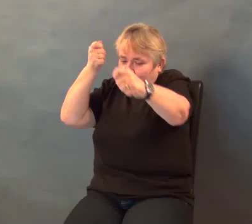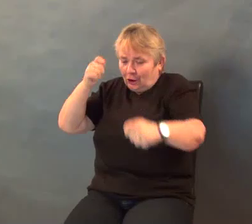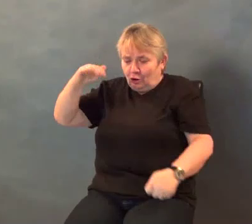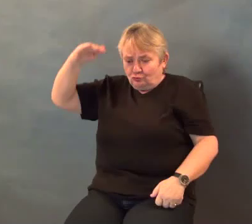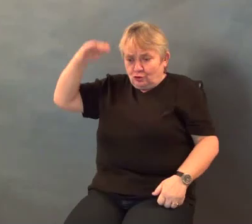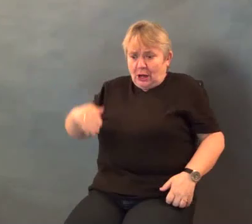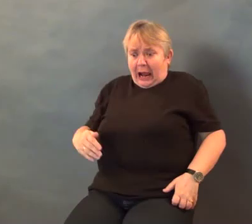Duża się nie rusza.